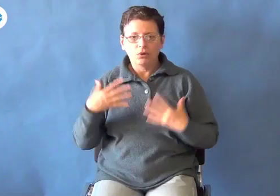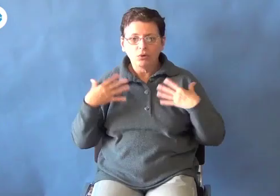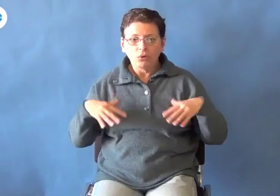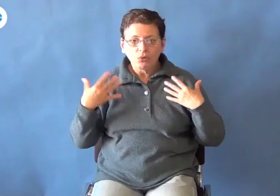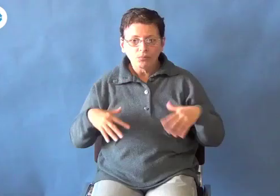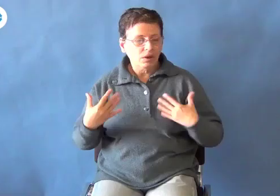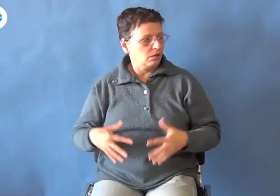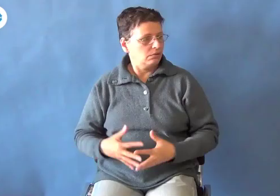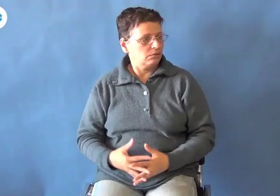Kąpać.